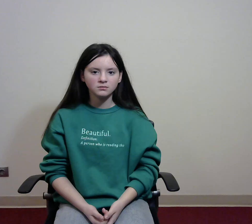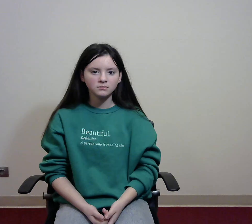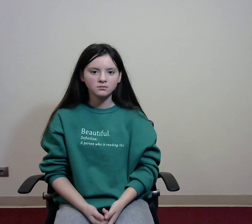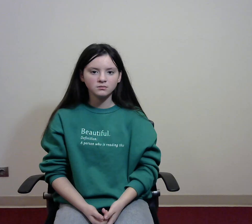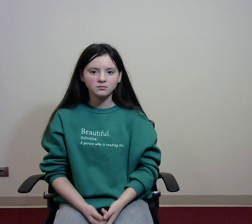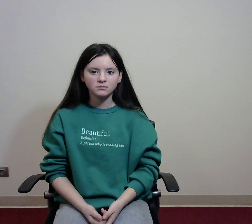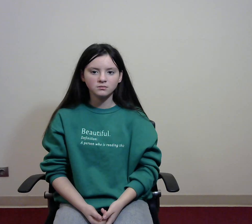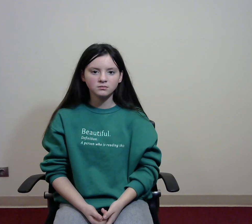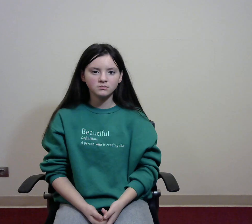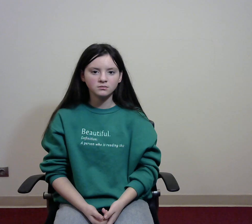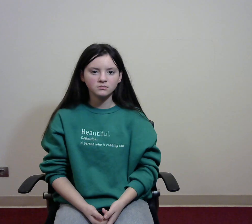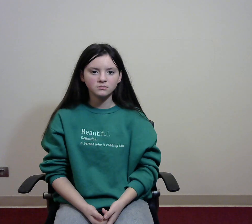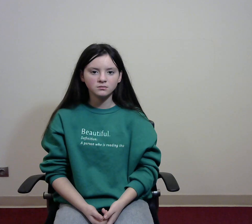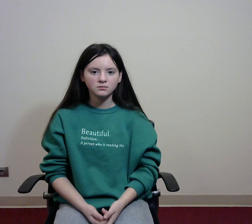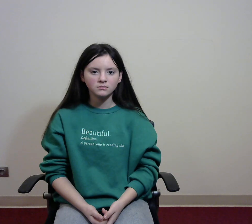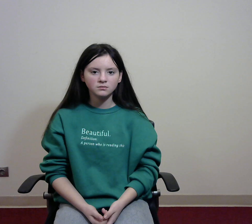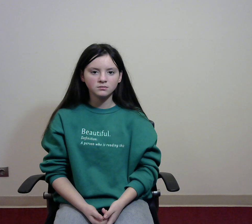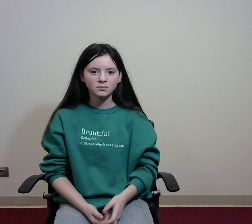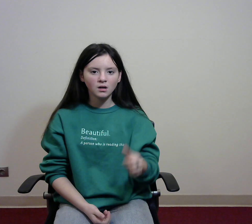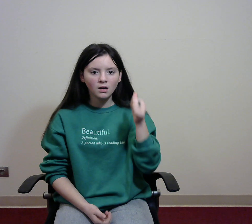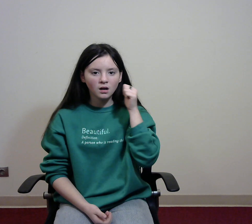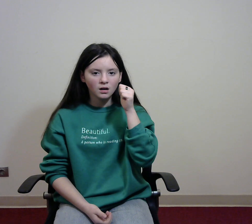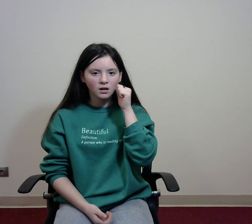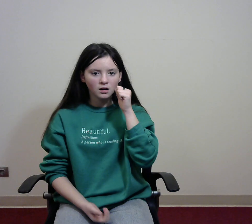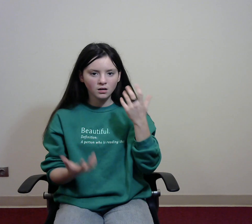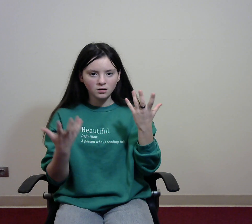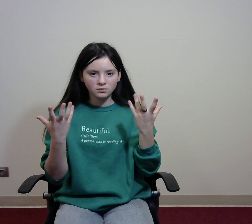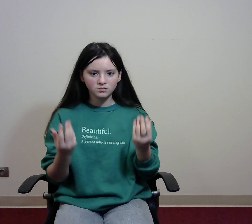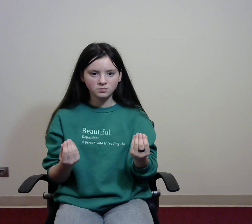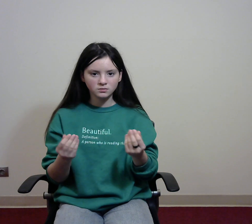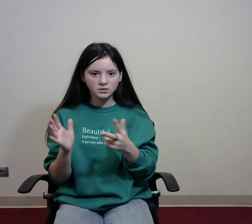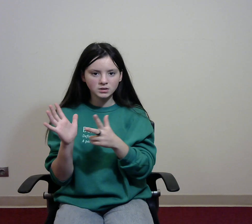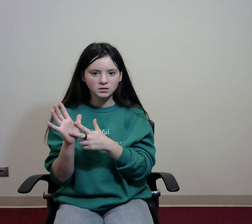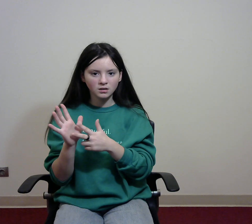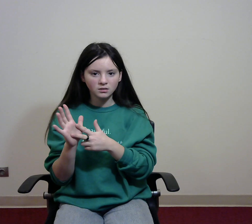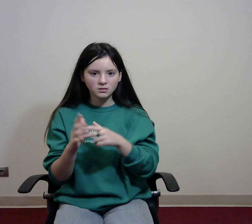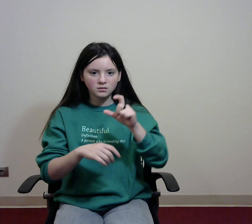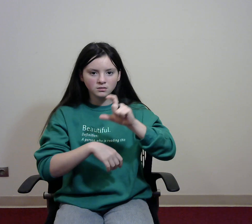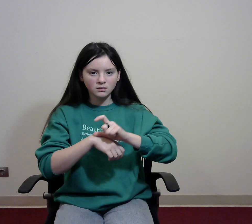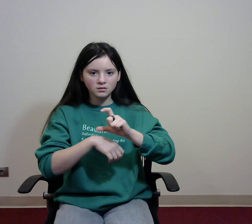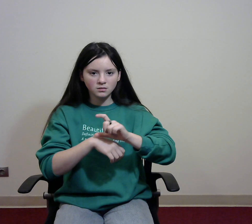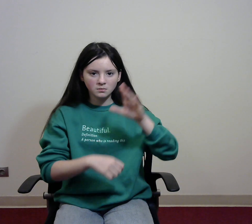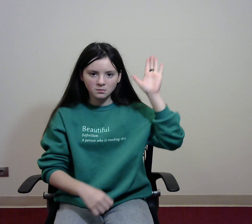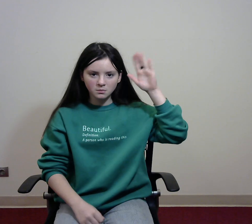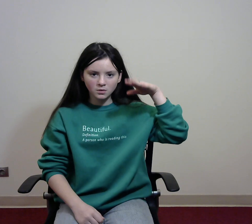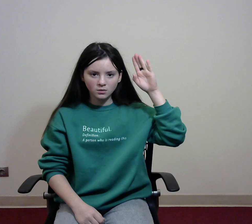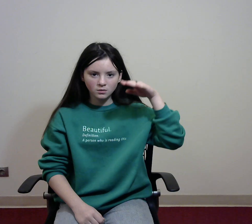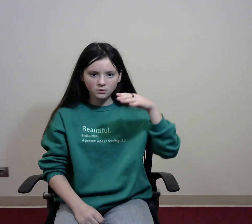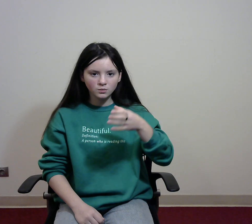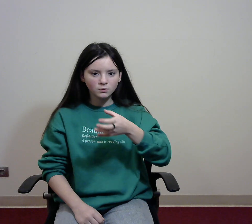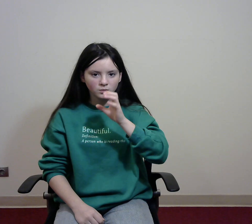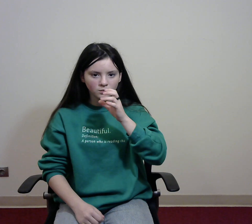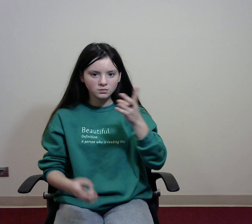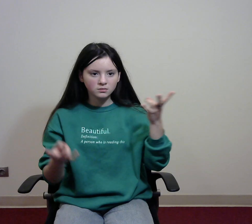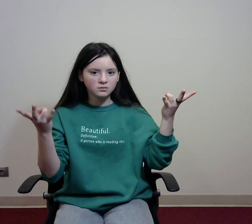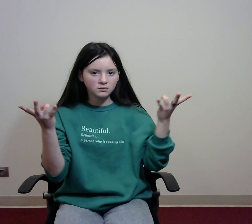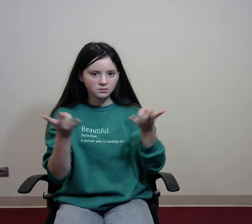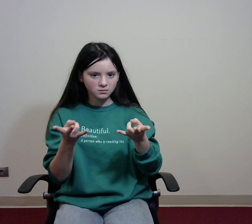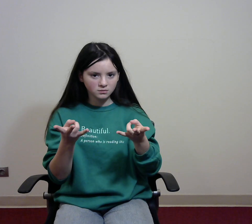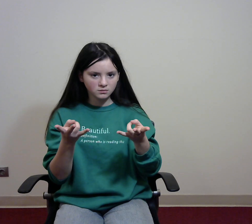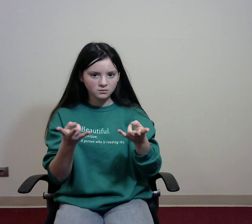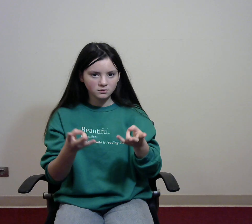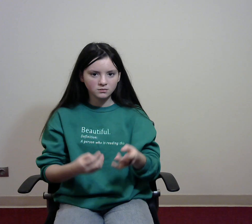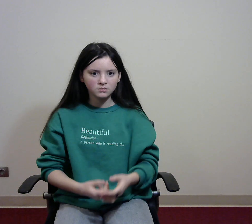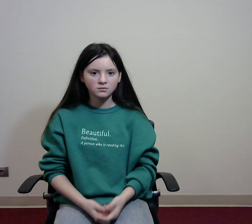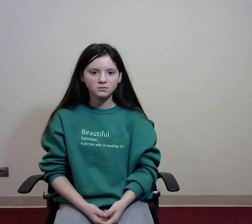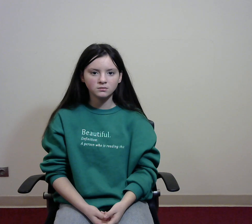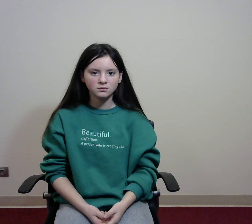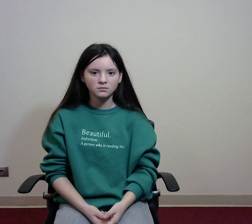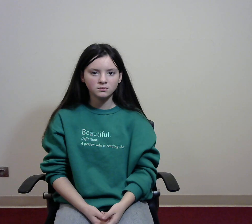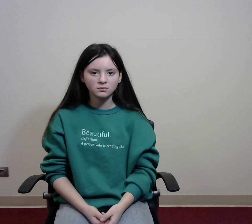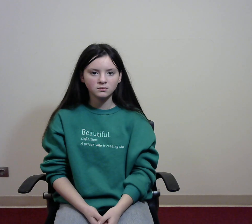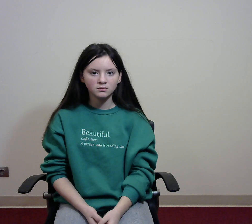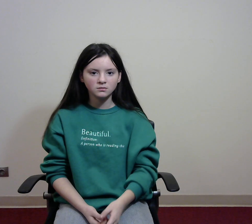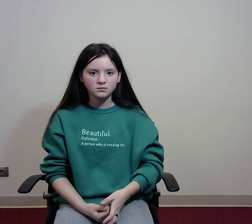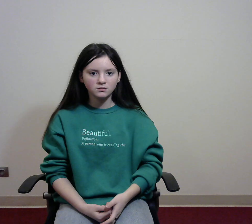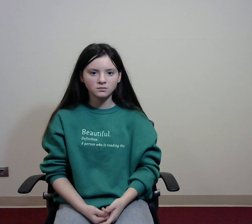Hər gün 8 stəkan su içmək lazımdır